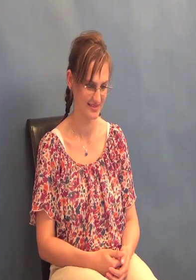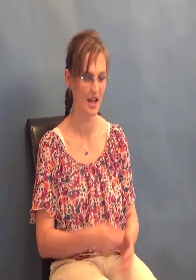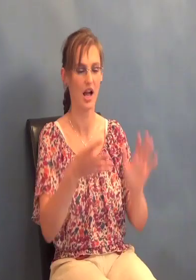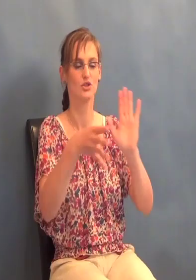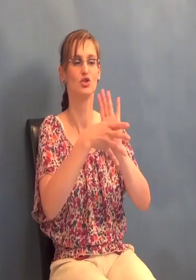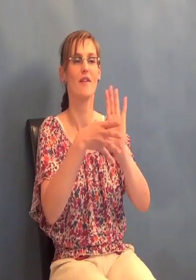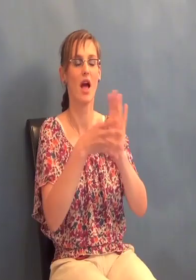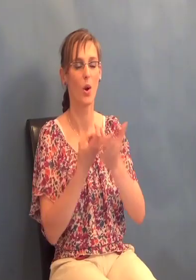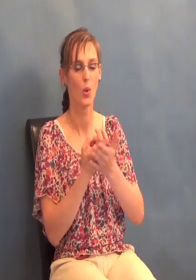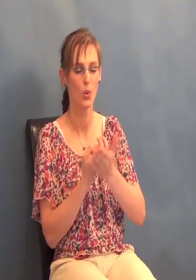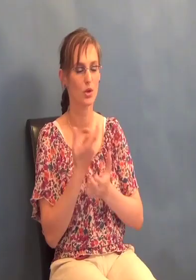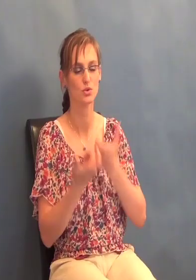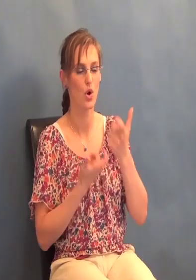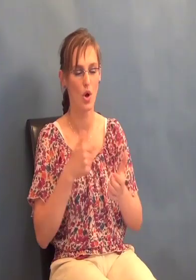Dziewiętnasty lutego - co robisz?